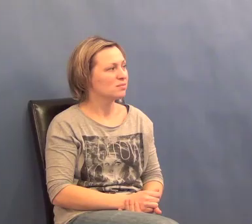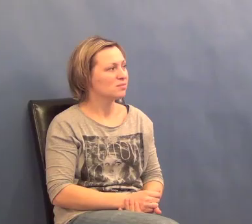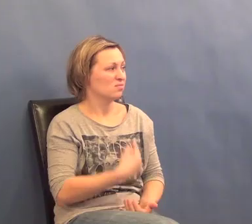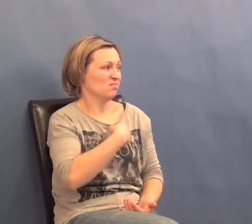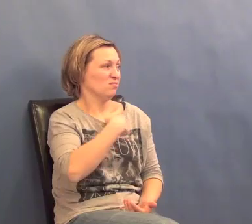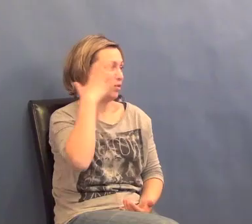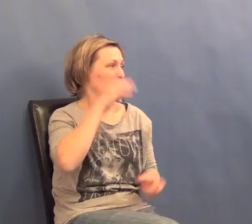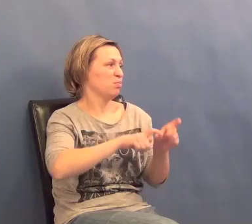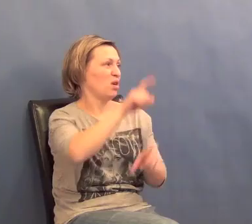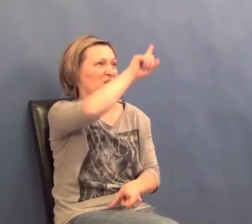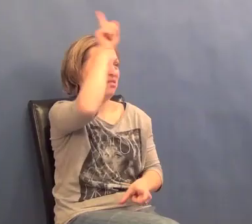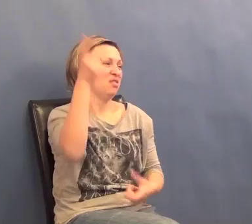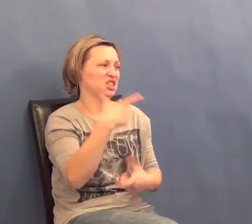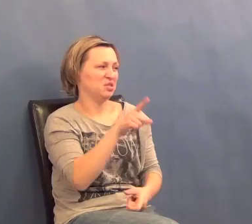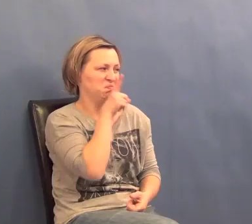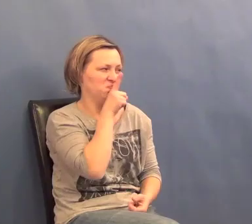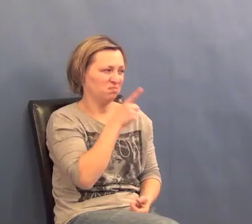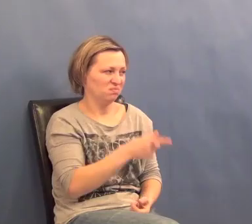Ja mieszkam w wieżowcu, a sąsiedzi nic nie mówią, milczą.